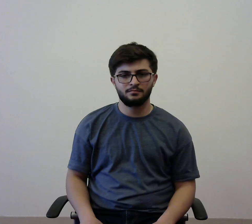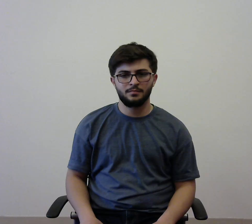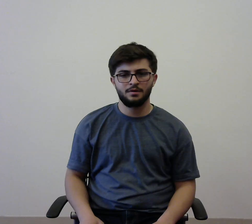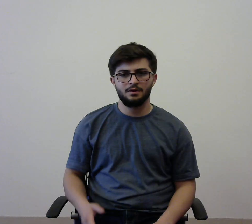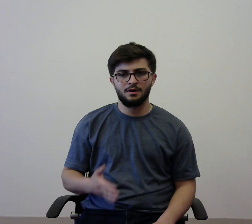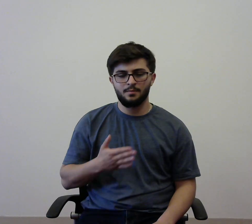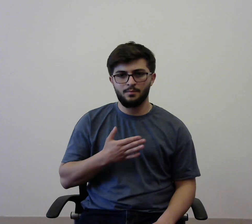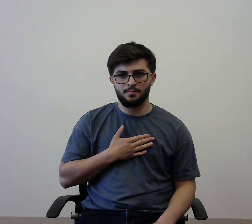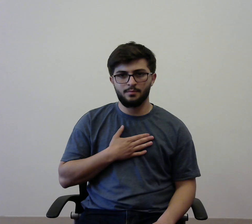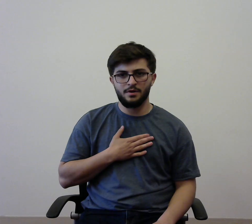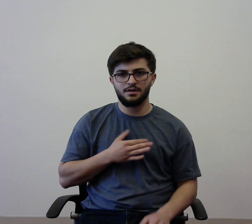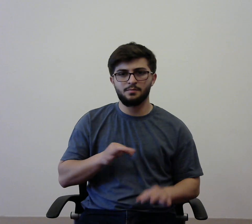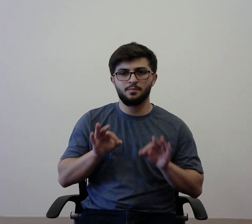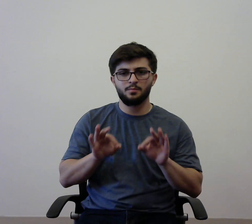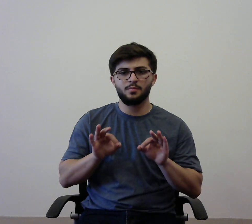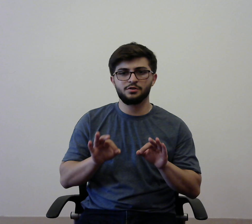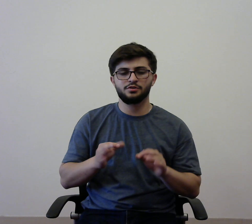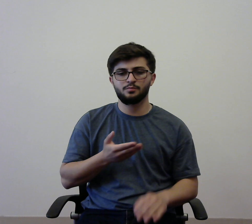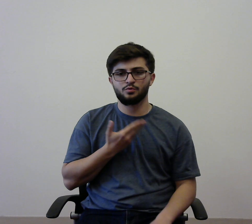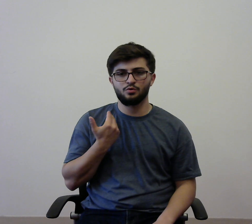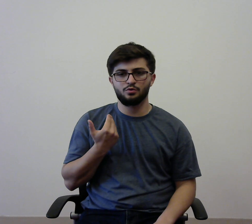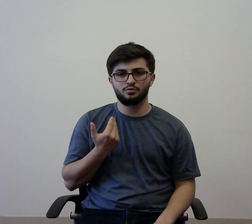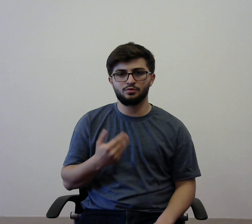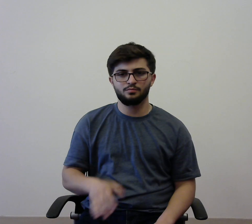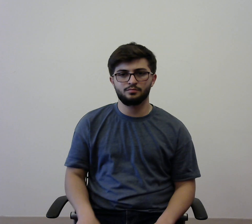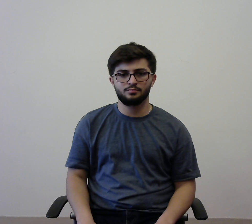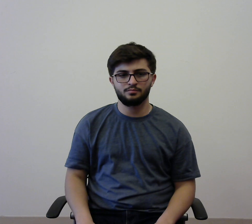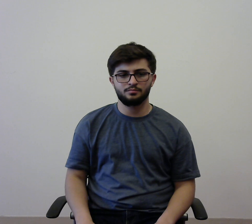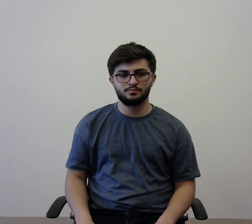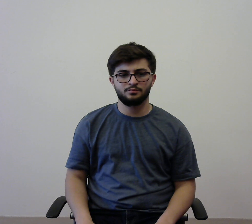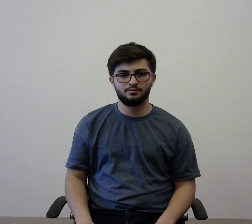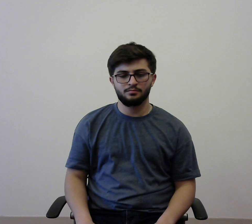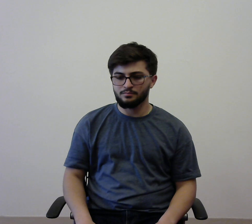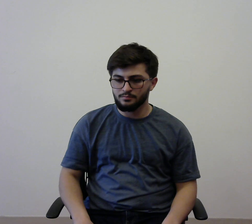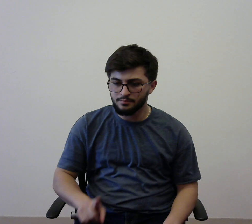Mənim avtomobilim yoxdur